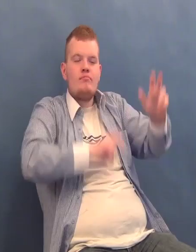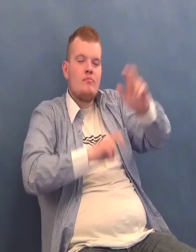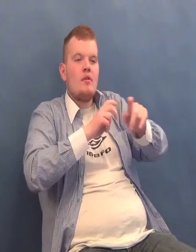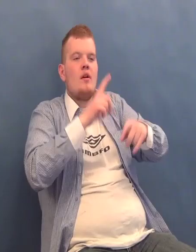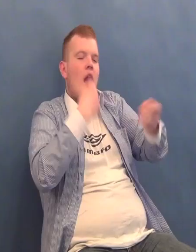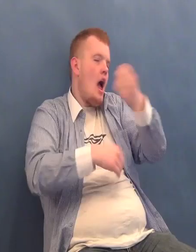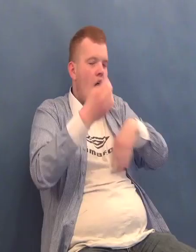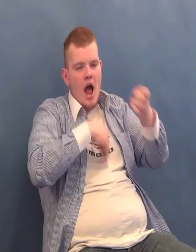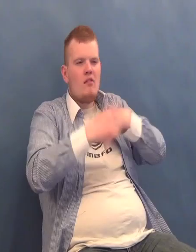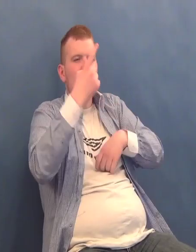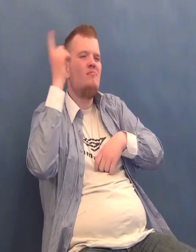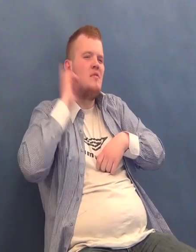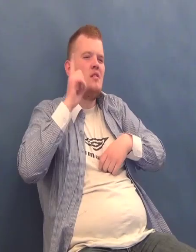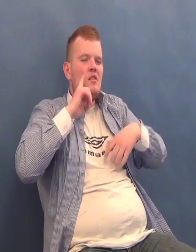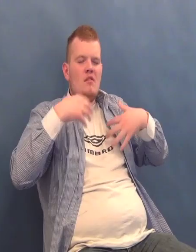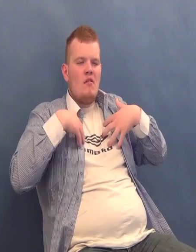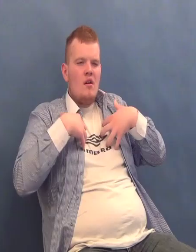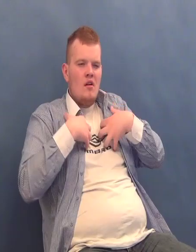Tam jedzą, a jeden chłopak jest zmęczony.